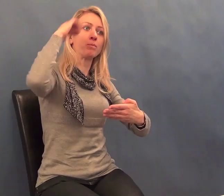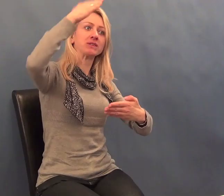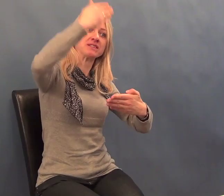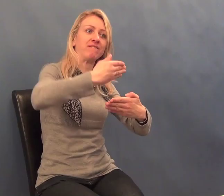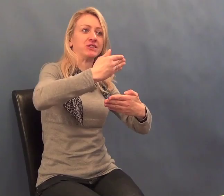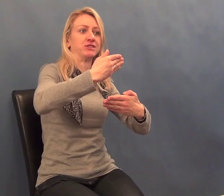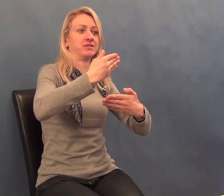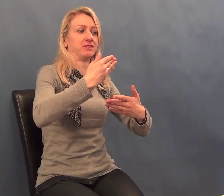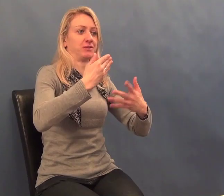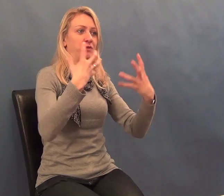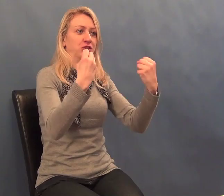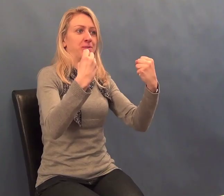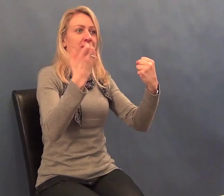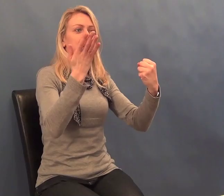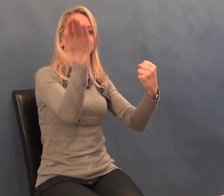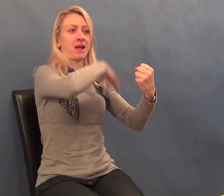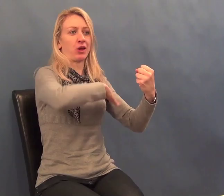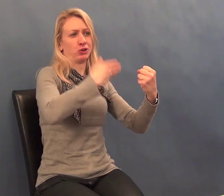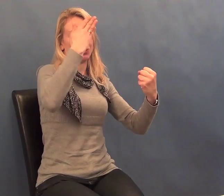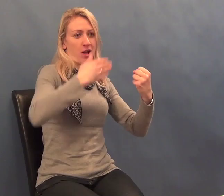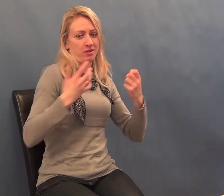Takie by postawić. Coś, co trzyma, aby szkło nie spadło.